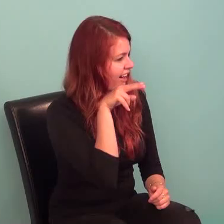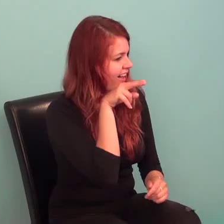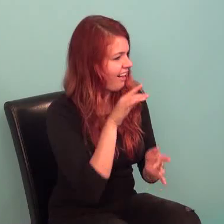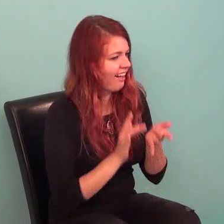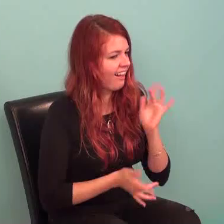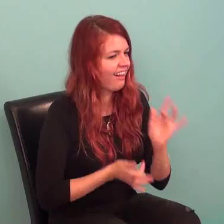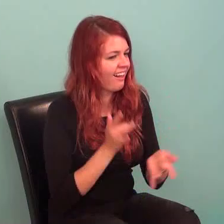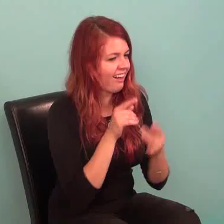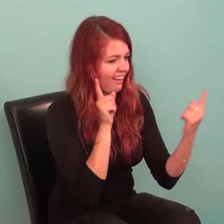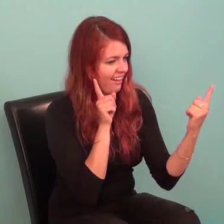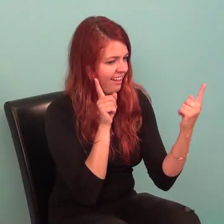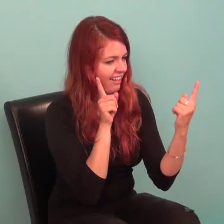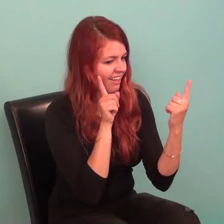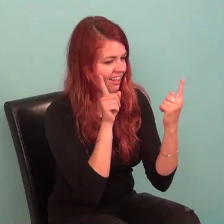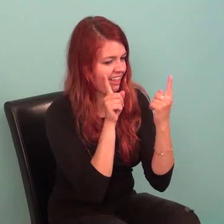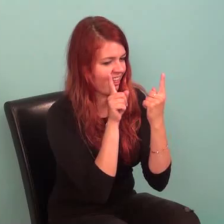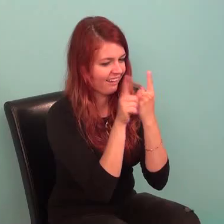Jedzie na rowerze i mijają się.